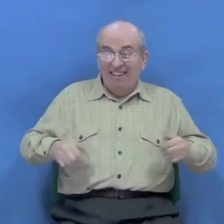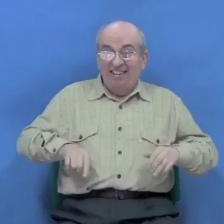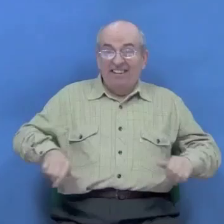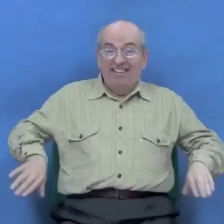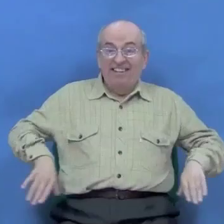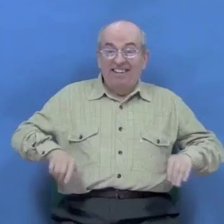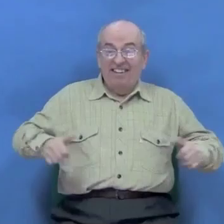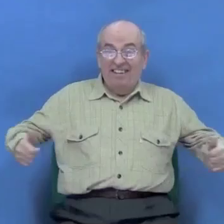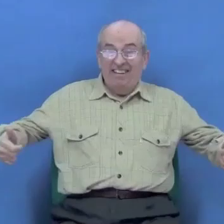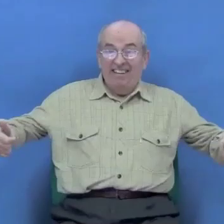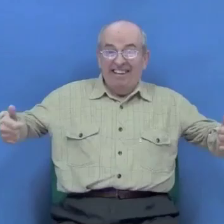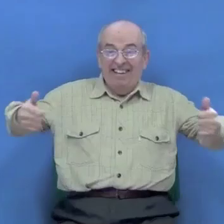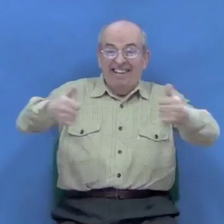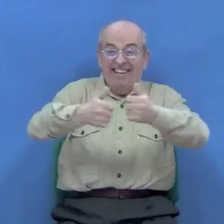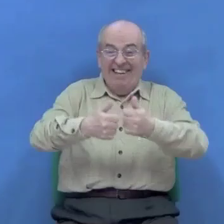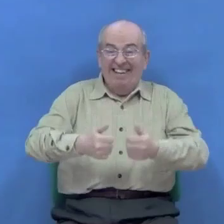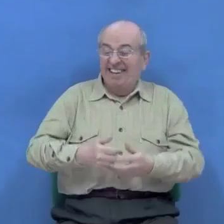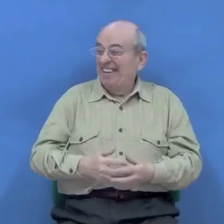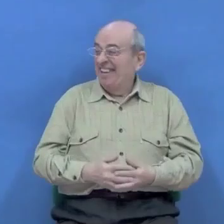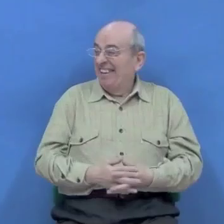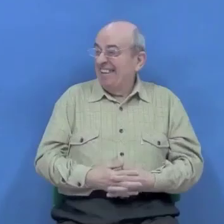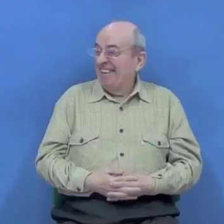Na basenie muszą być osobno, a potem się zejdą.